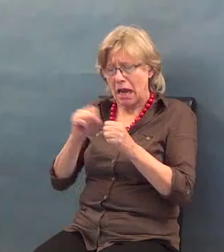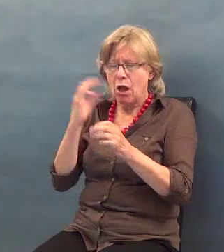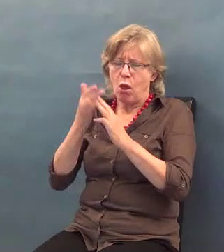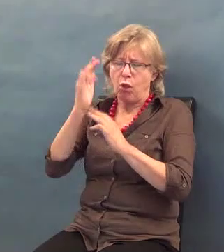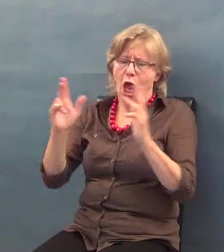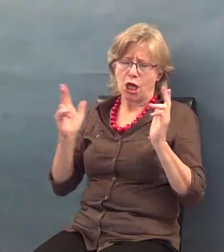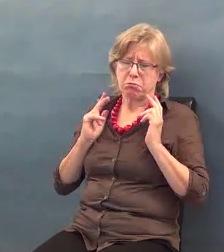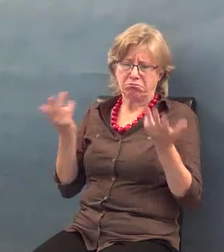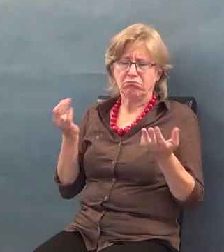Po pracy pójdę do domu odpoczywać.